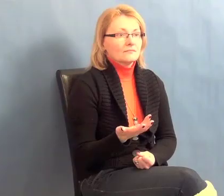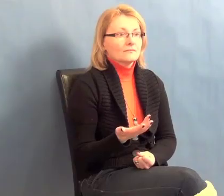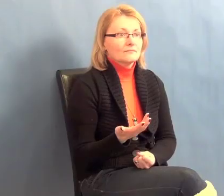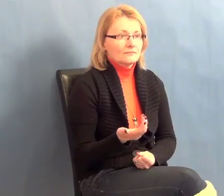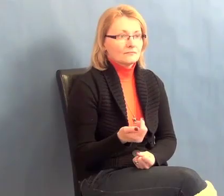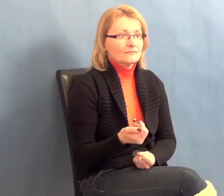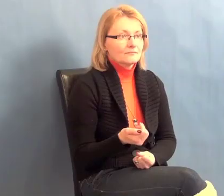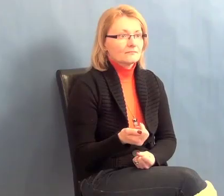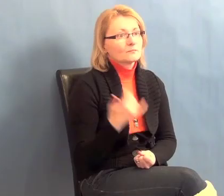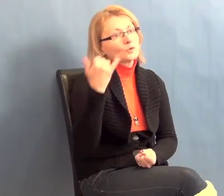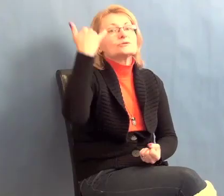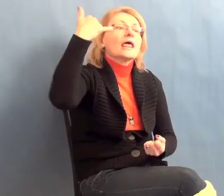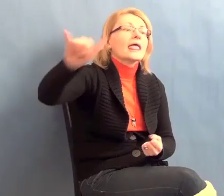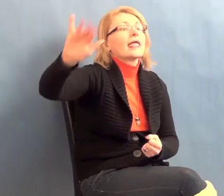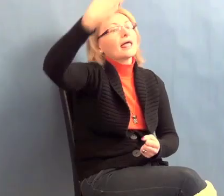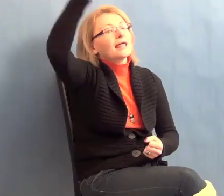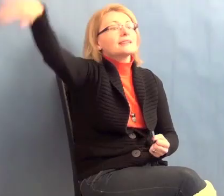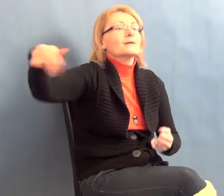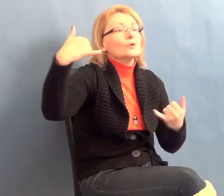No tak, może inny, w innym miejscu.